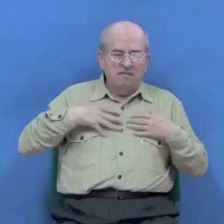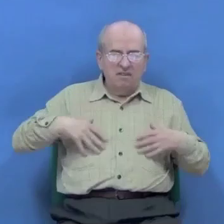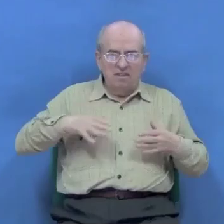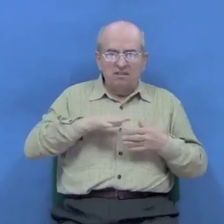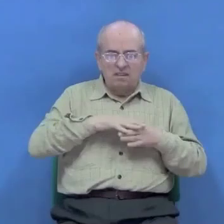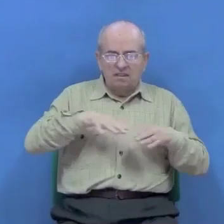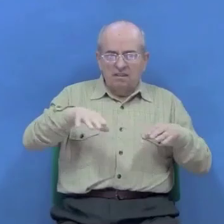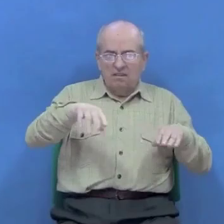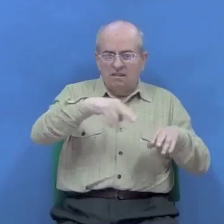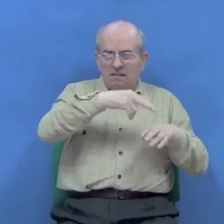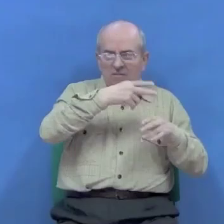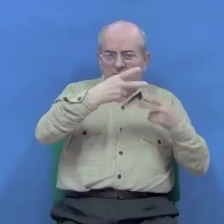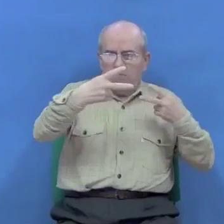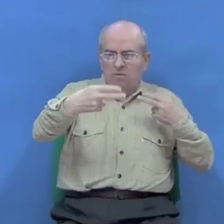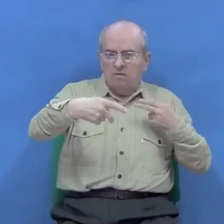Opowiadali mi, że ludzie chodzą bez ubrań.